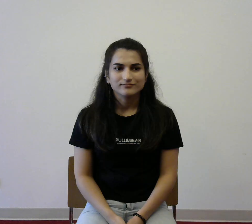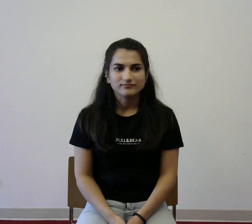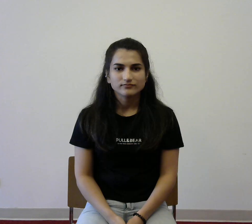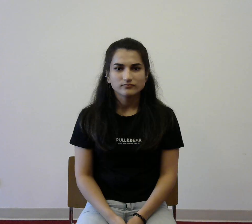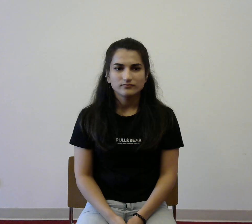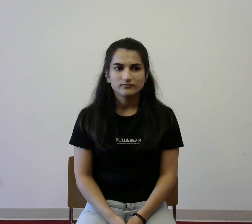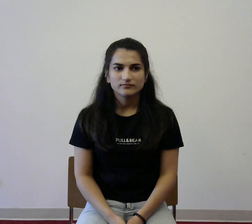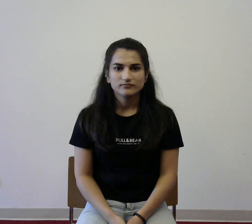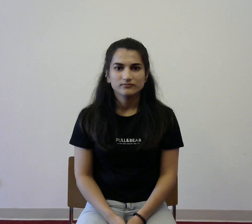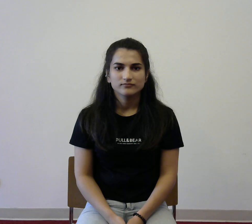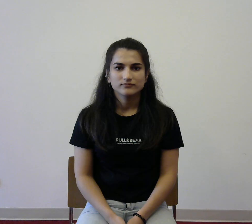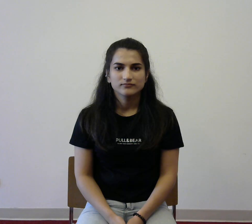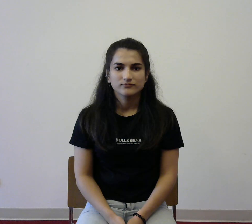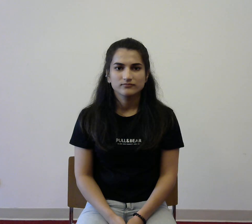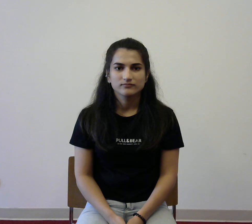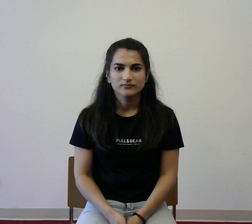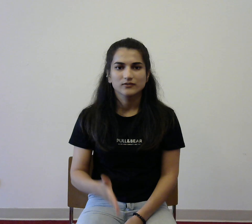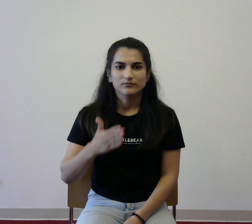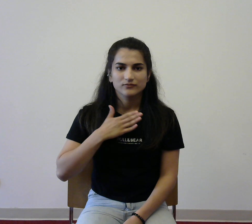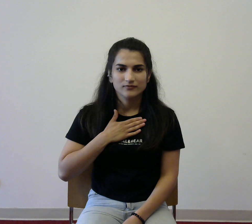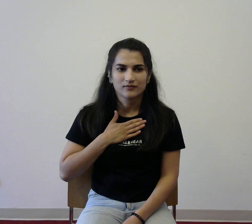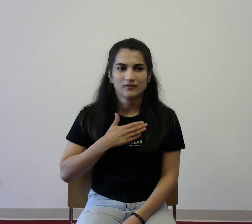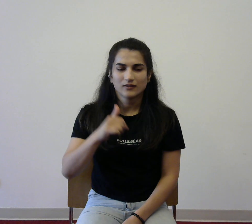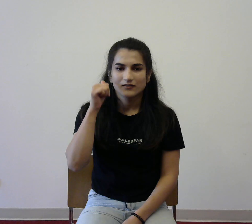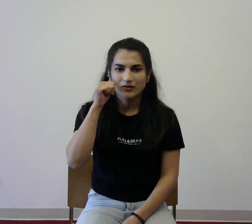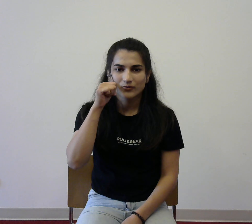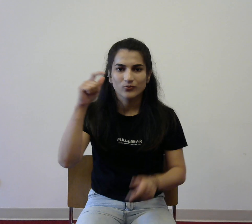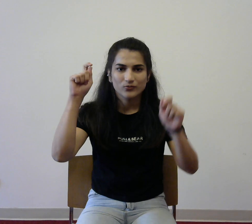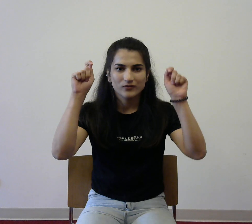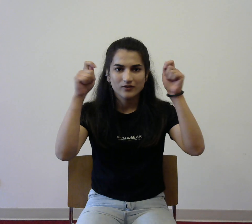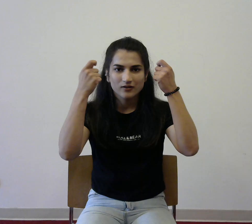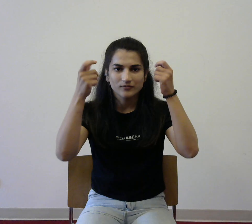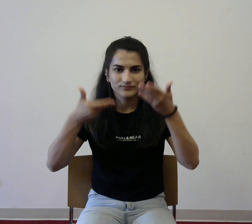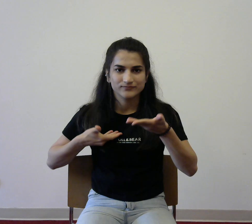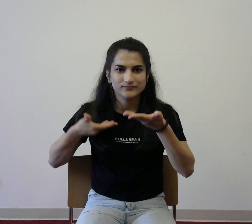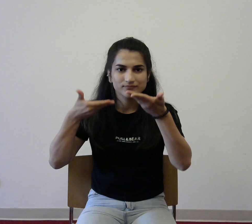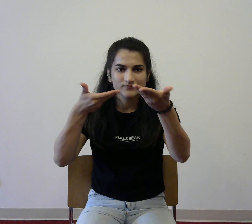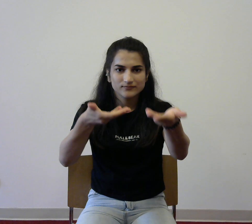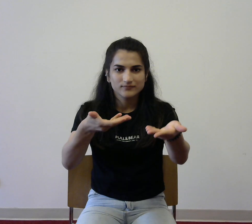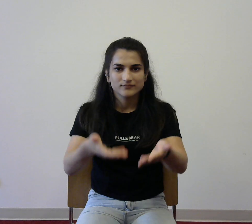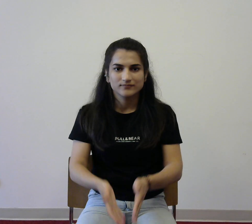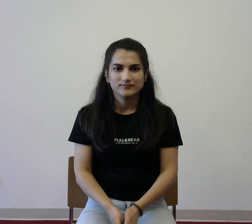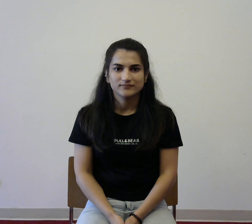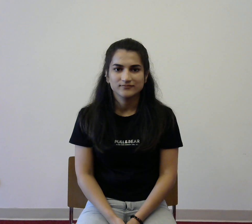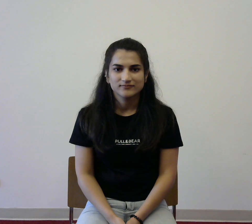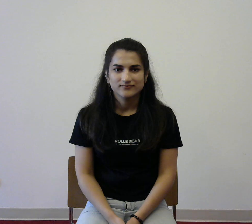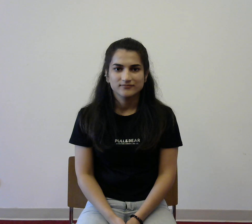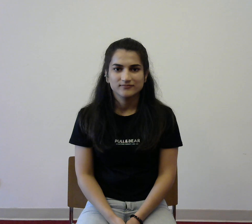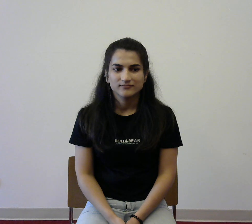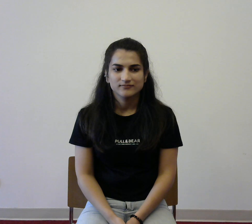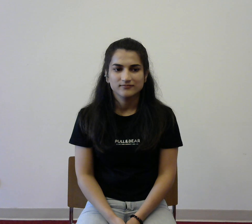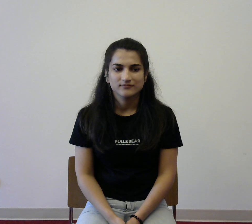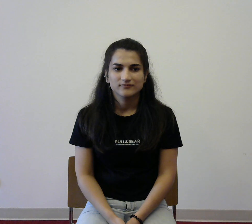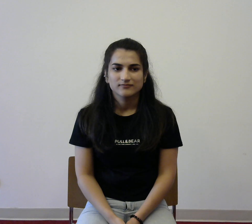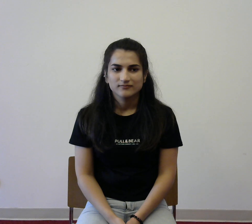Bizi sabah toya çağırıblar